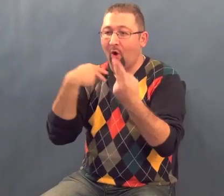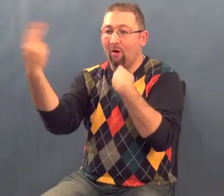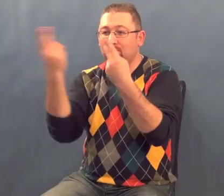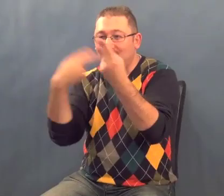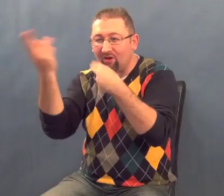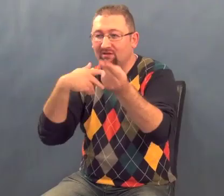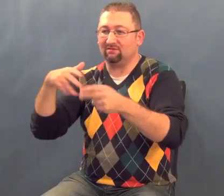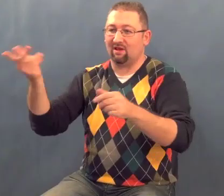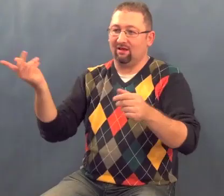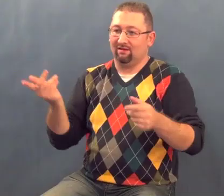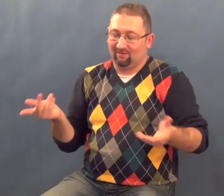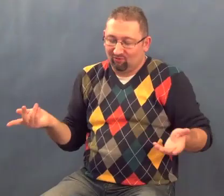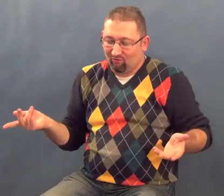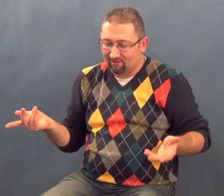Pluje się podczas jedzenia.